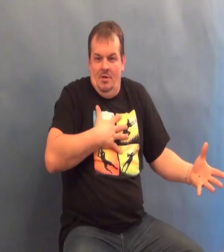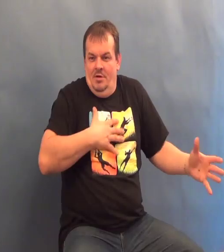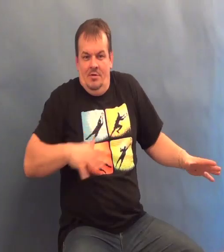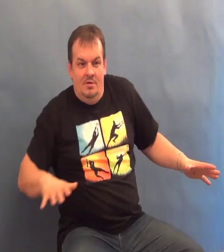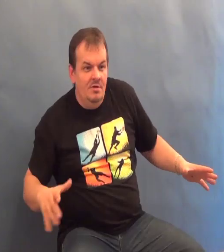Mówią: "Walili w drzwi!".